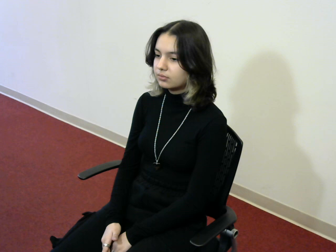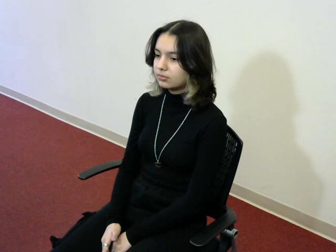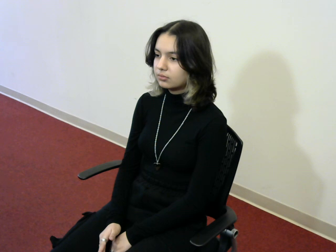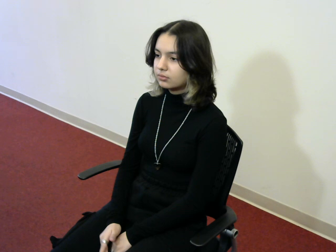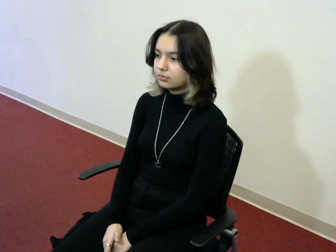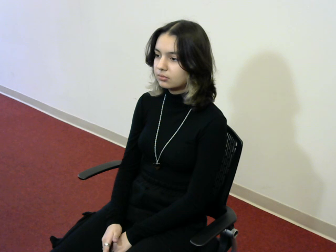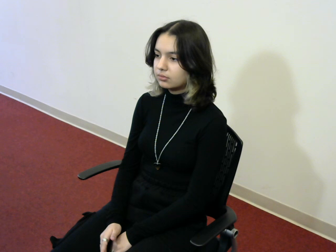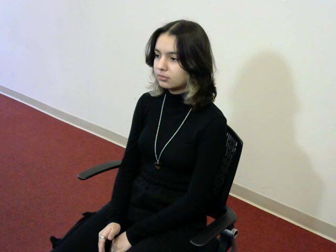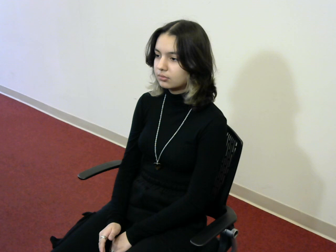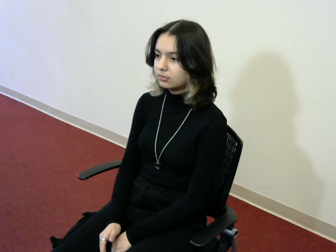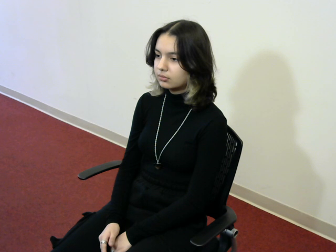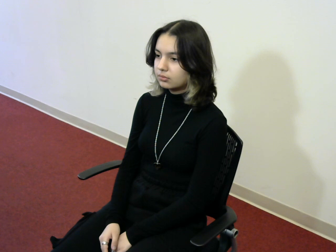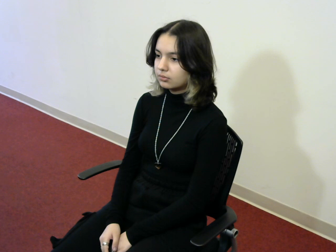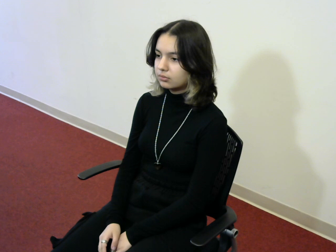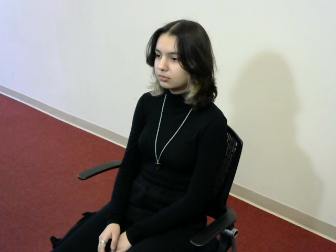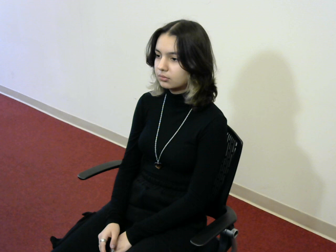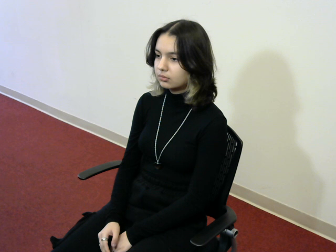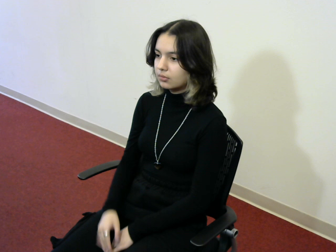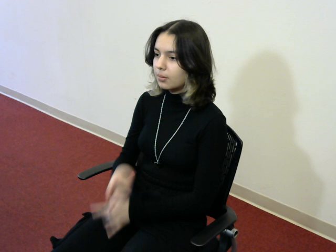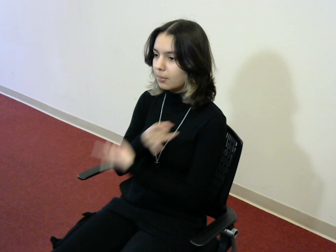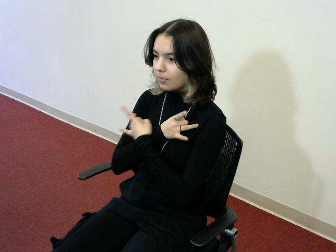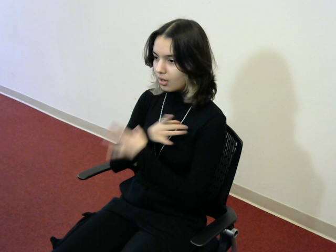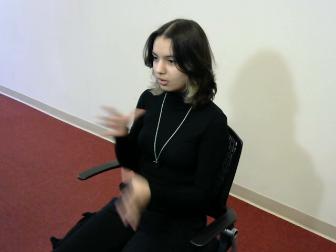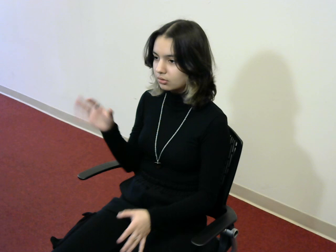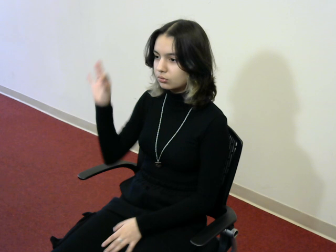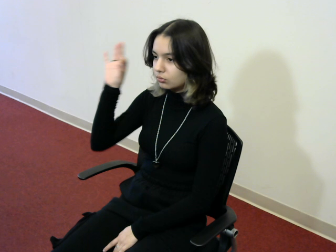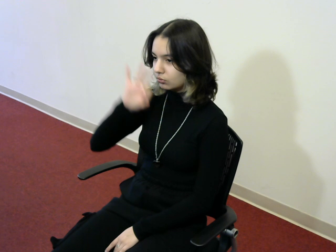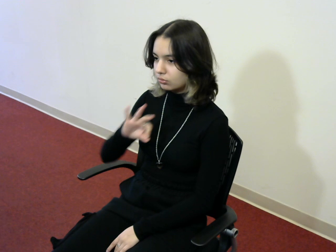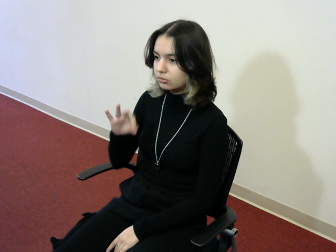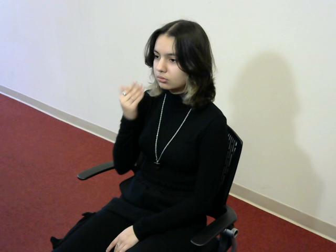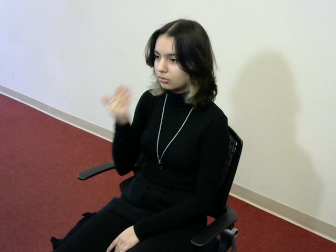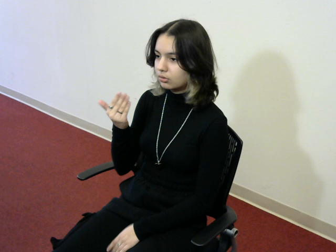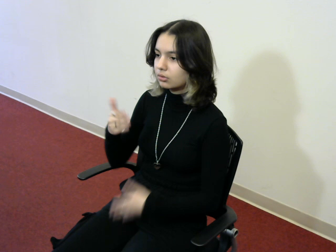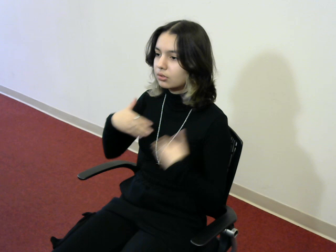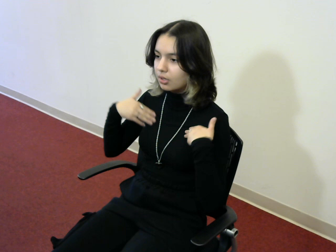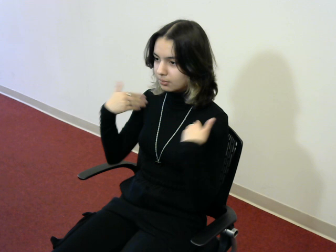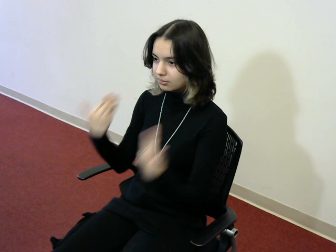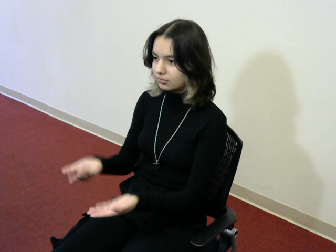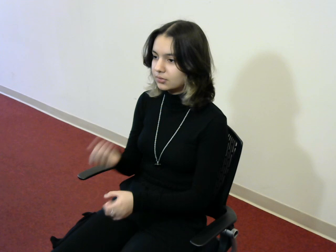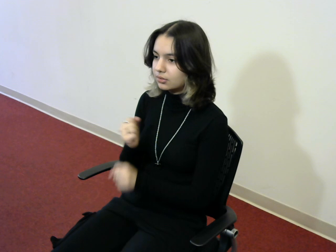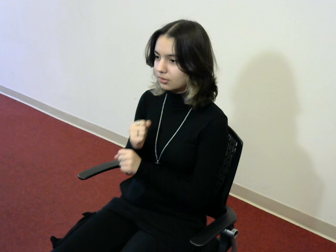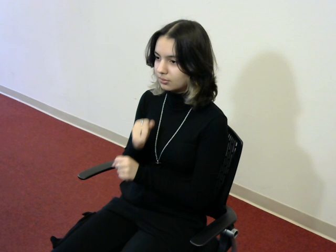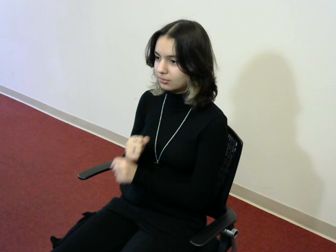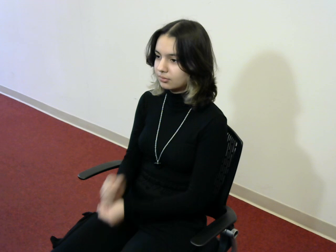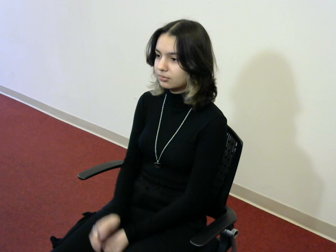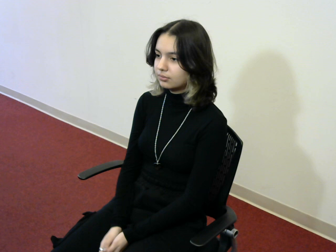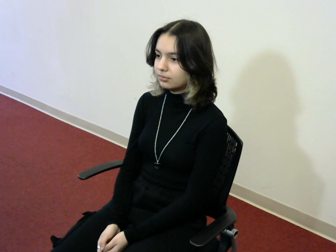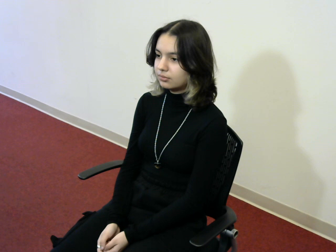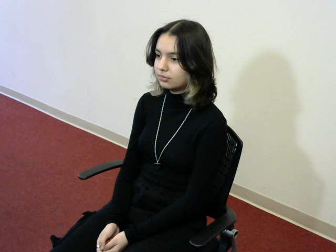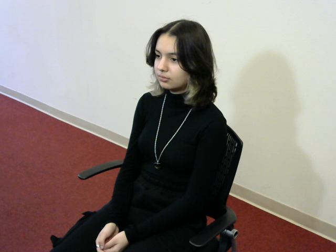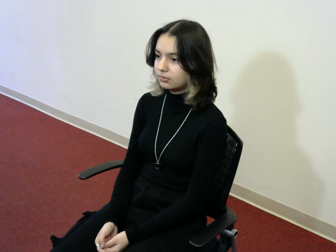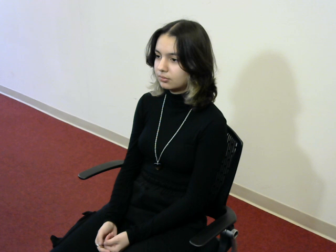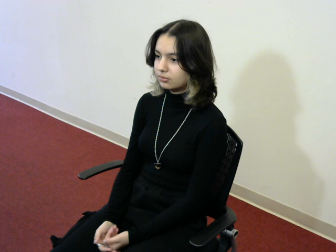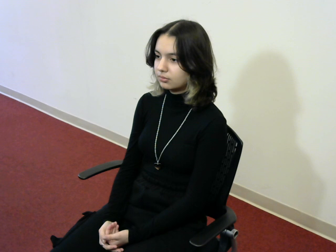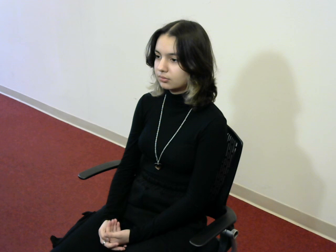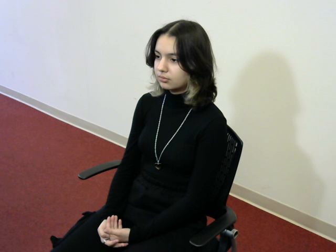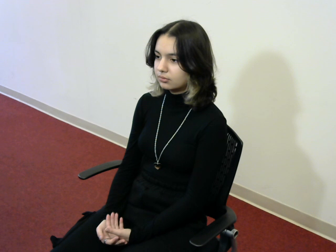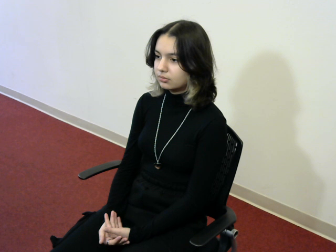Bayram münasibətilə sizi təbrik edirəm